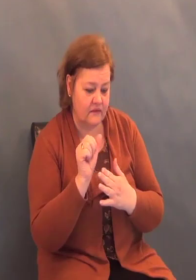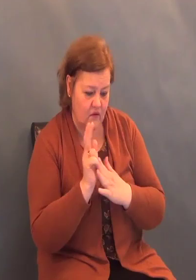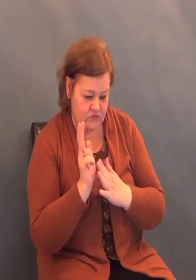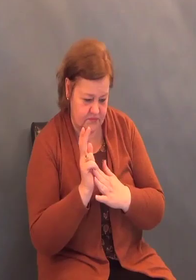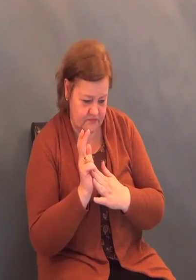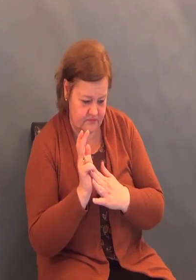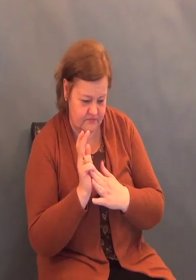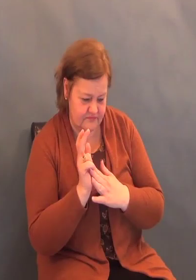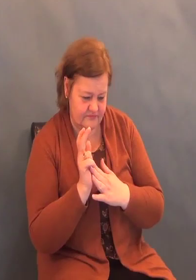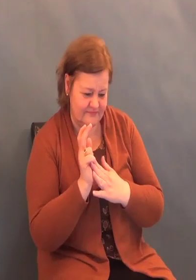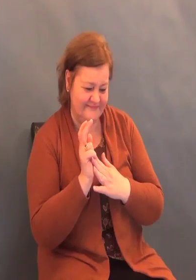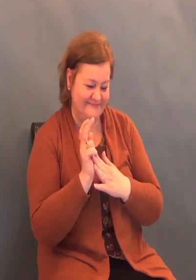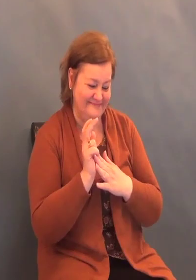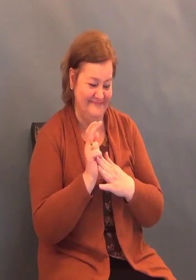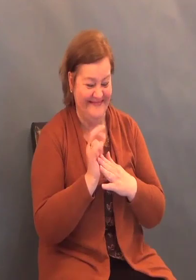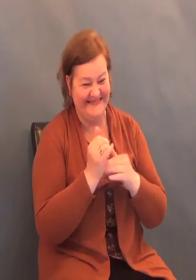Osiemnastego...